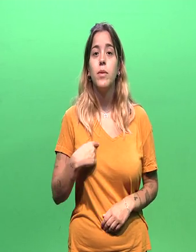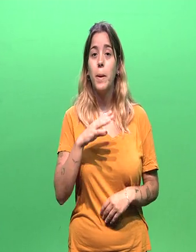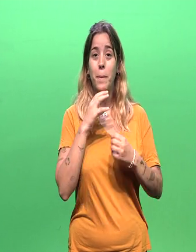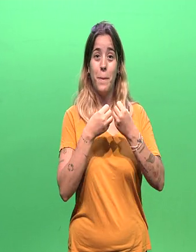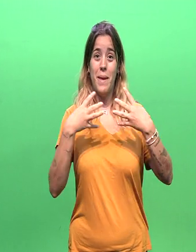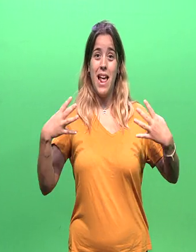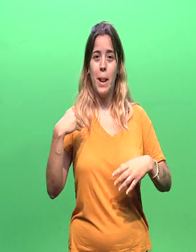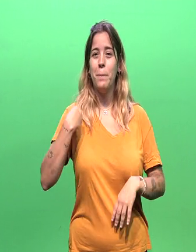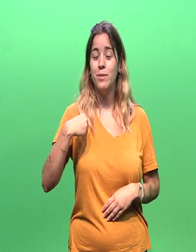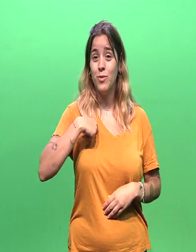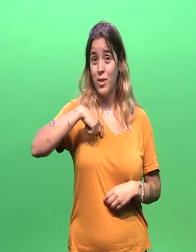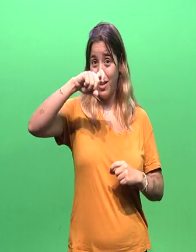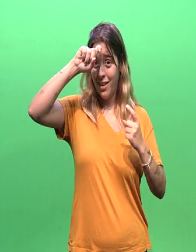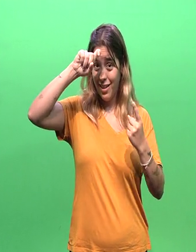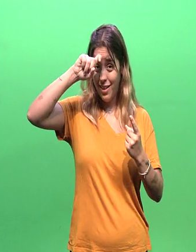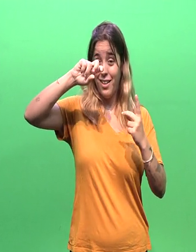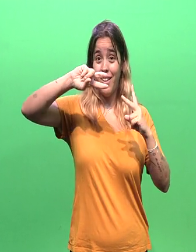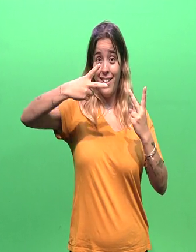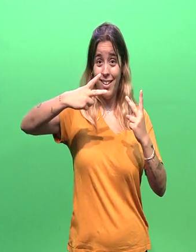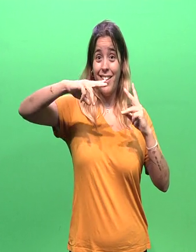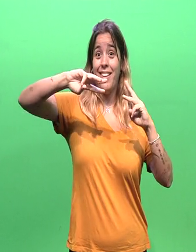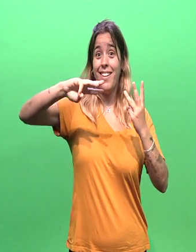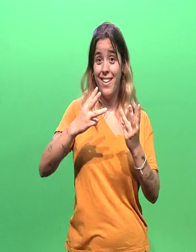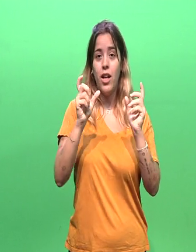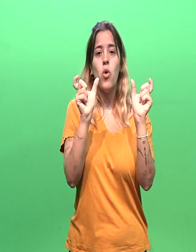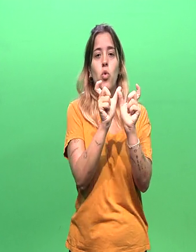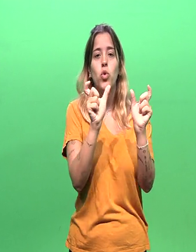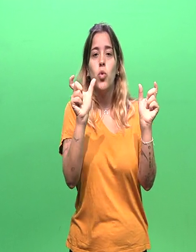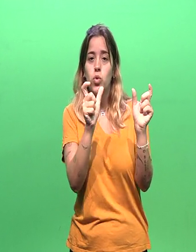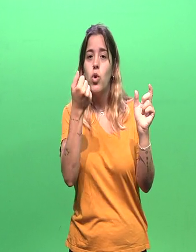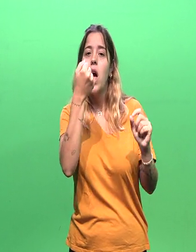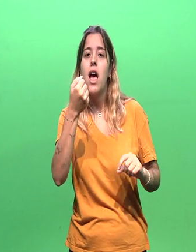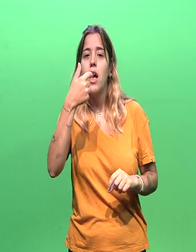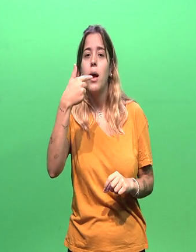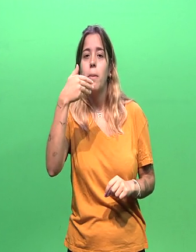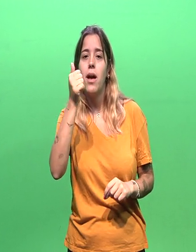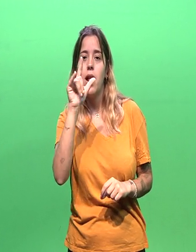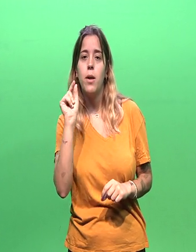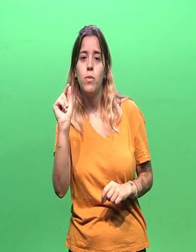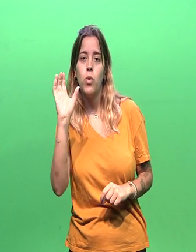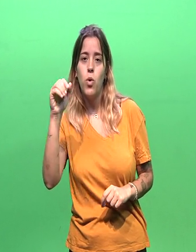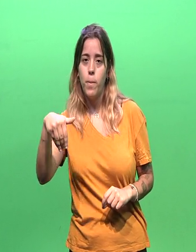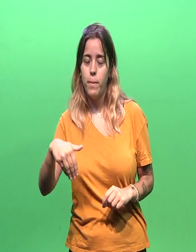El meu correu electrònic és el meu nom i els meus cognoms junts, arrova gmail punt com-